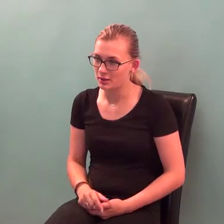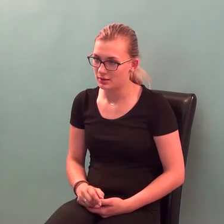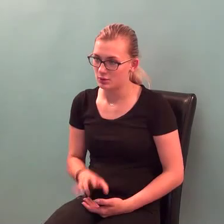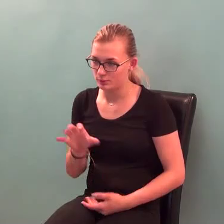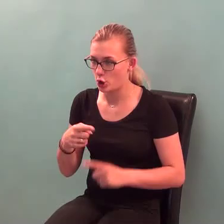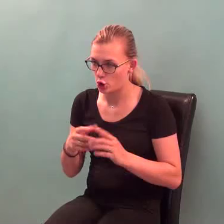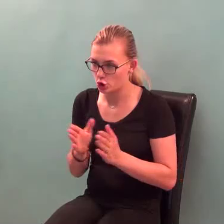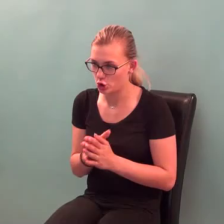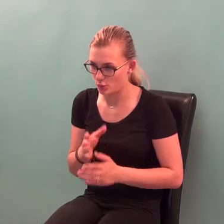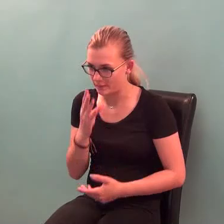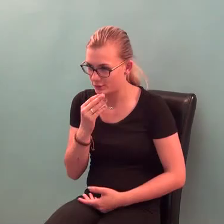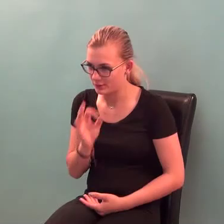Wygląda na to, że tylko dla kościoła.